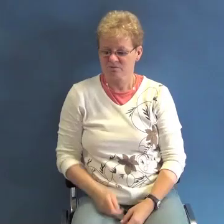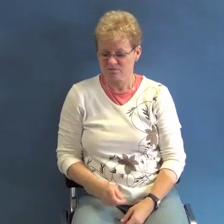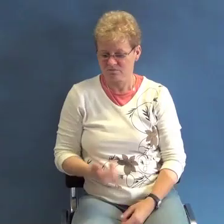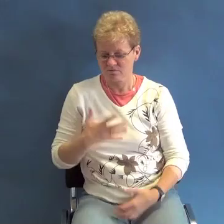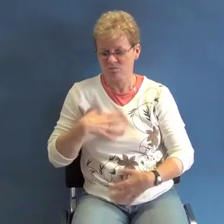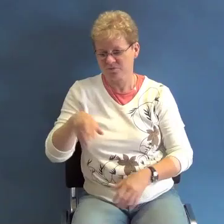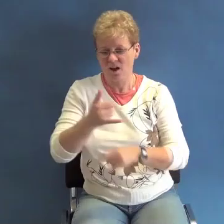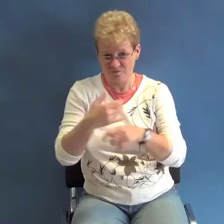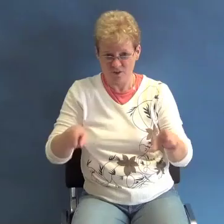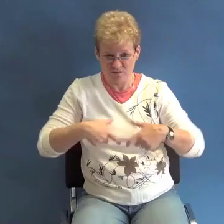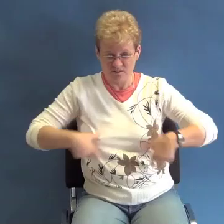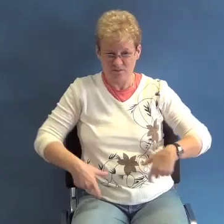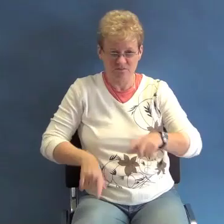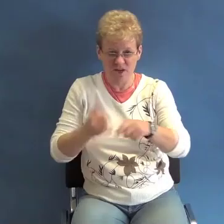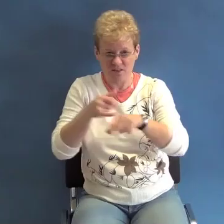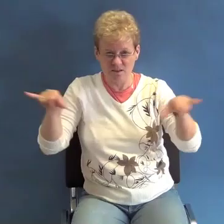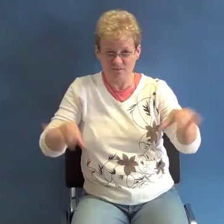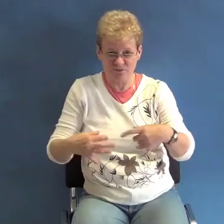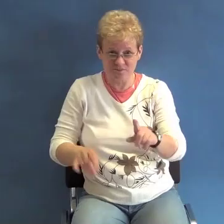W kostiumie można iść do kawiarni albo restauracji?